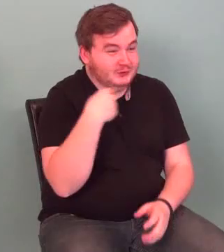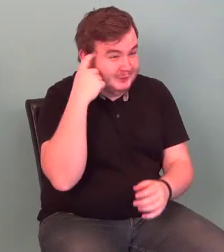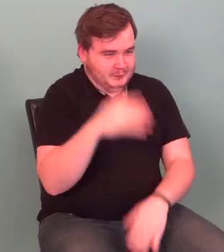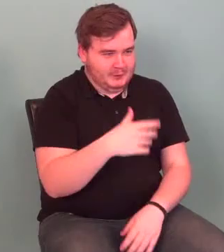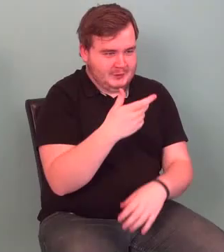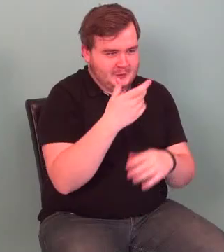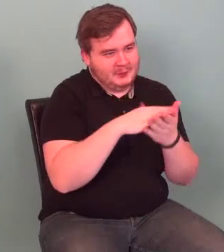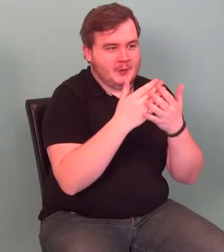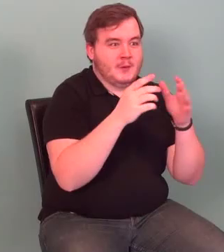Myślałem, że może na przykład...